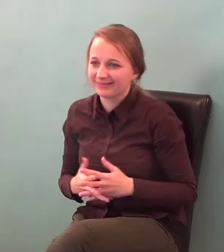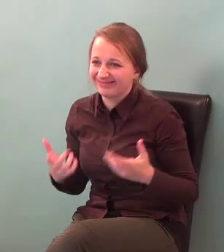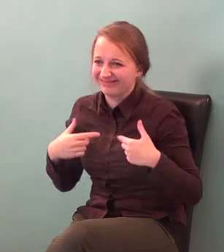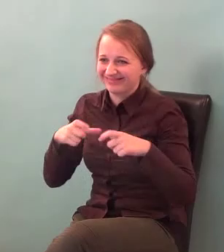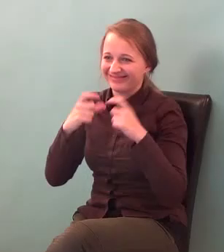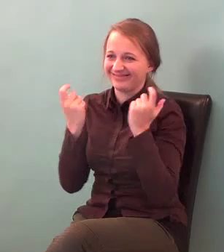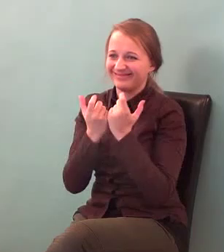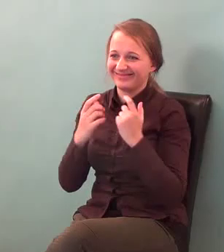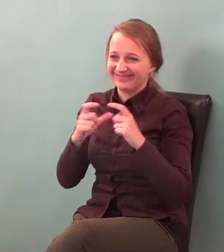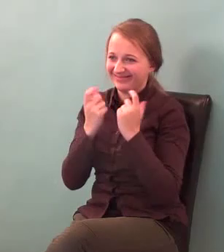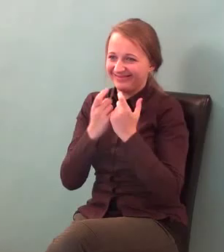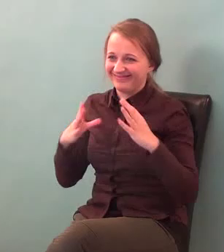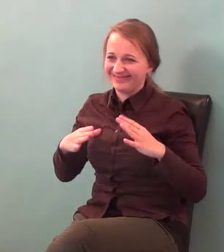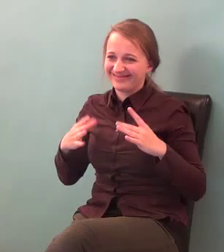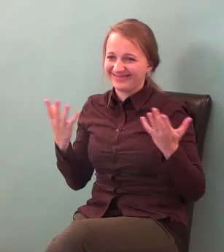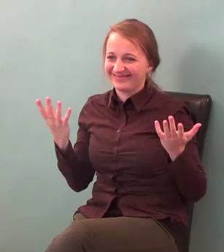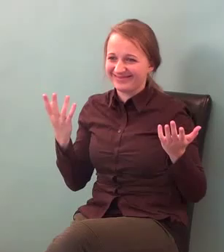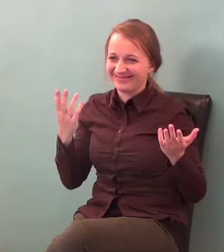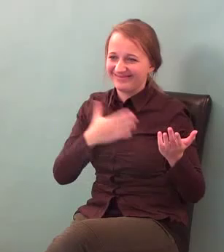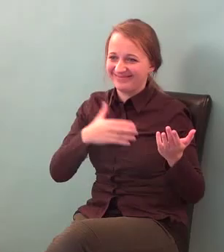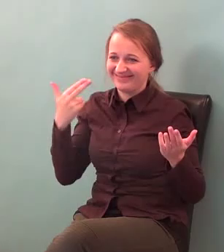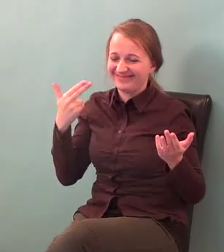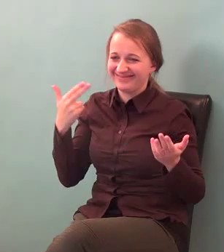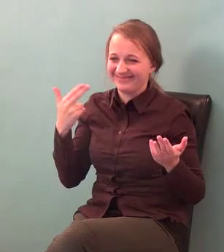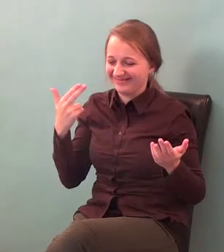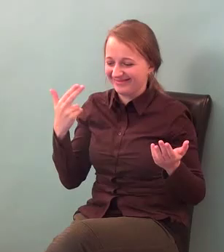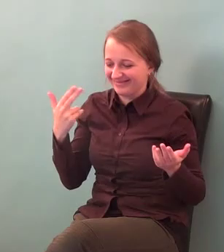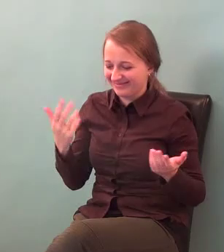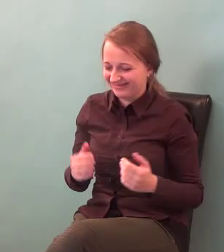Ja mam całą wolną sobotę i niedzielę.